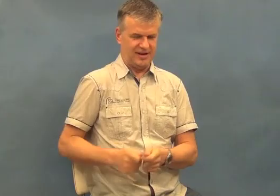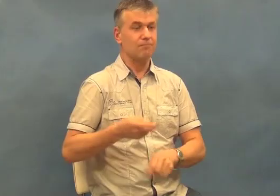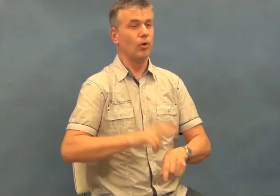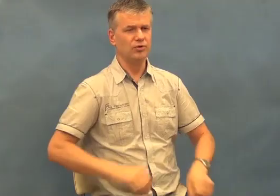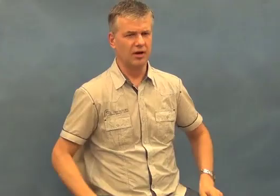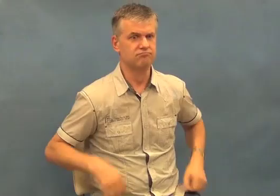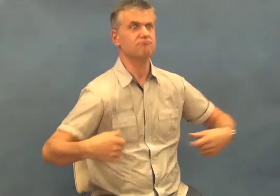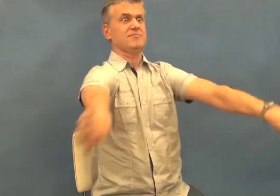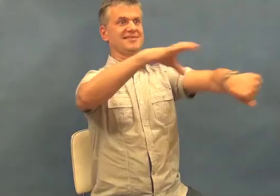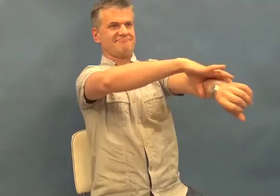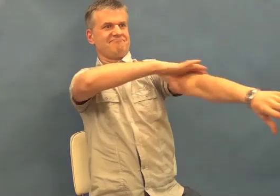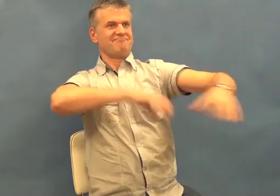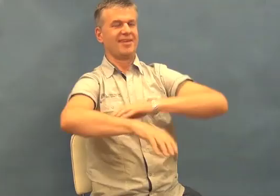Policjant nagle podwija rękawy.